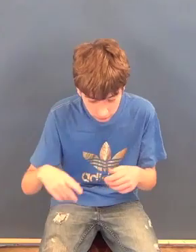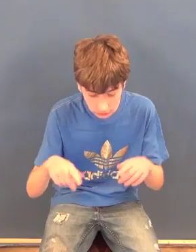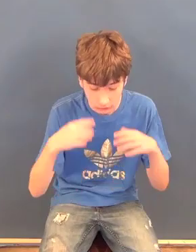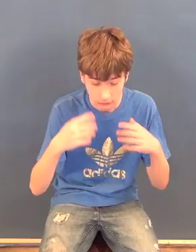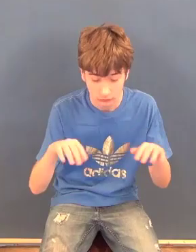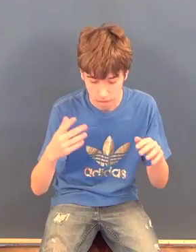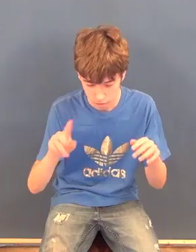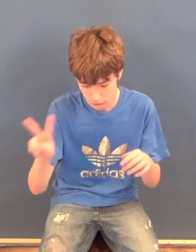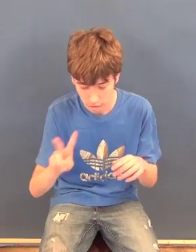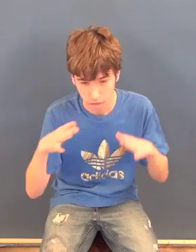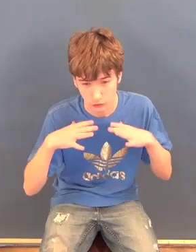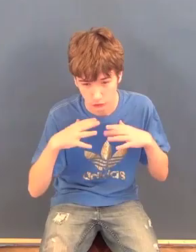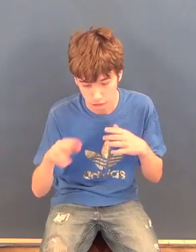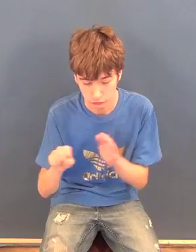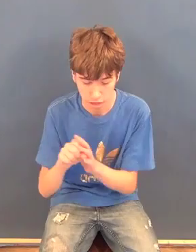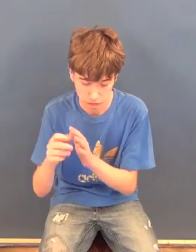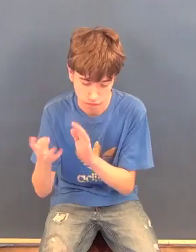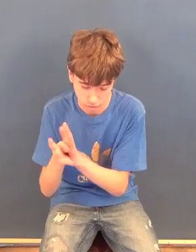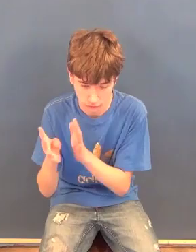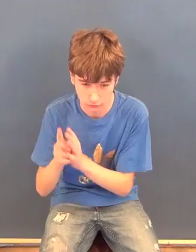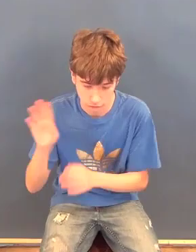Potem mam dwie godziny wolne do dziewiętnastej.